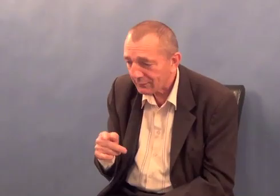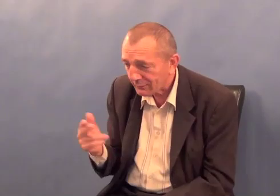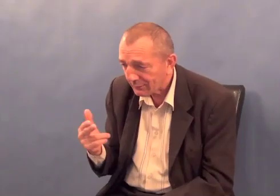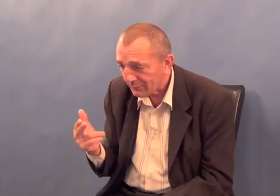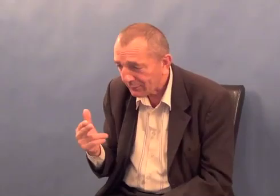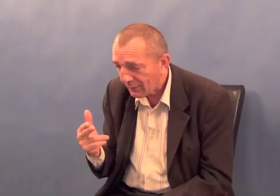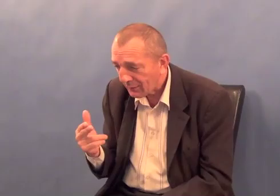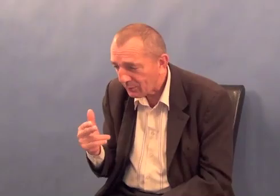Niedziela?